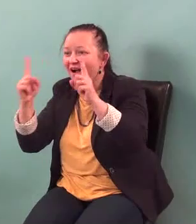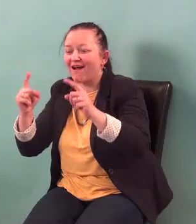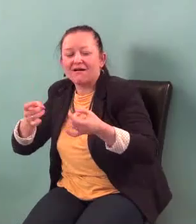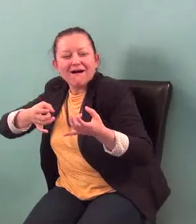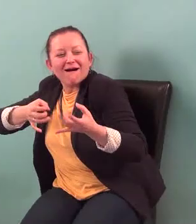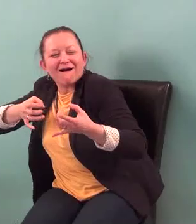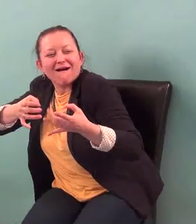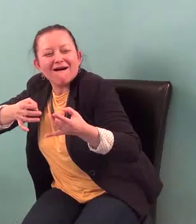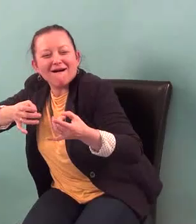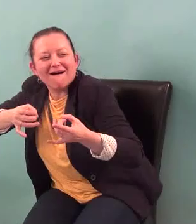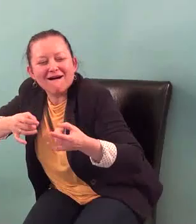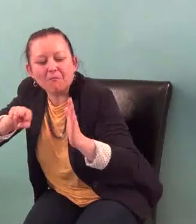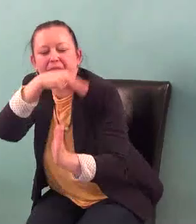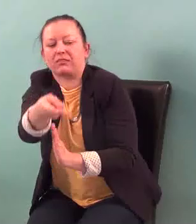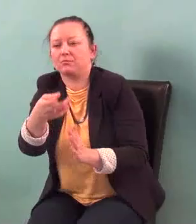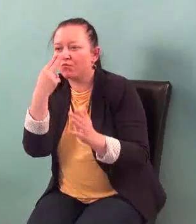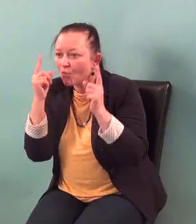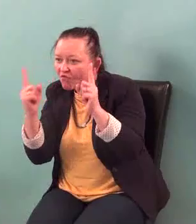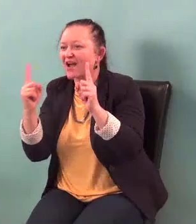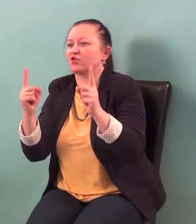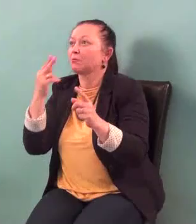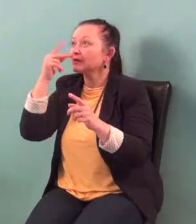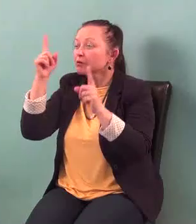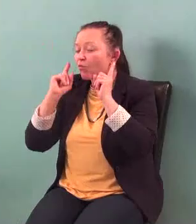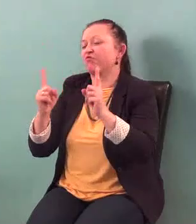Wbiegają na ulicę pod samochód, trzeba uważać!